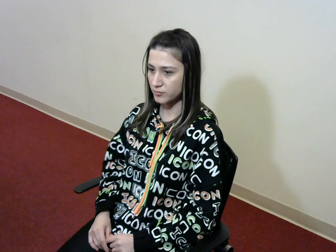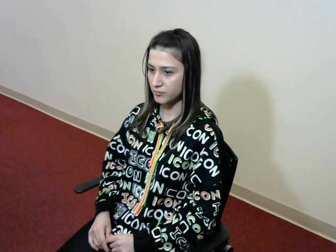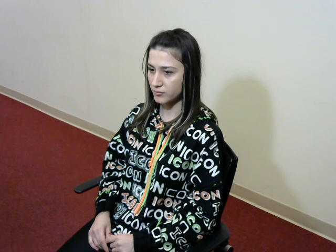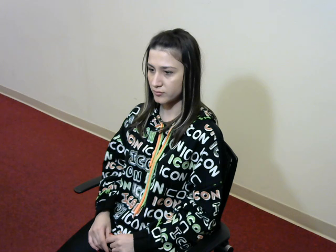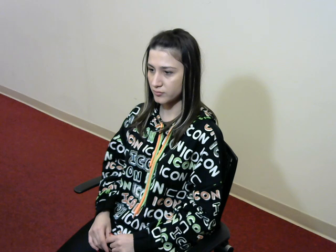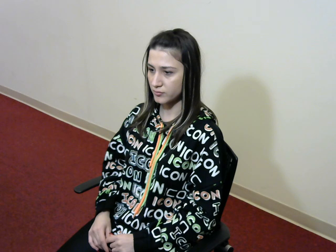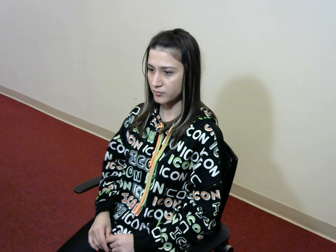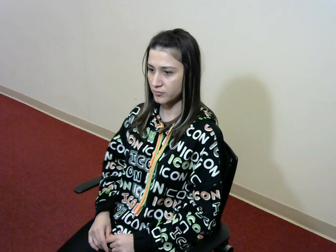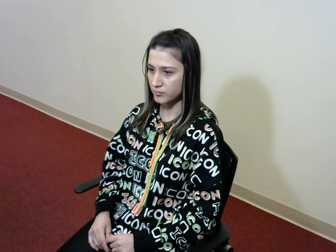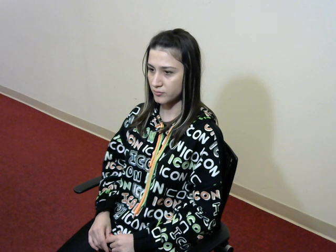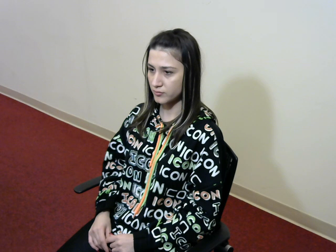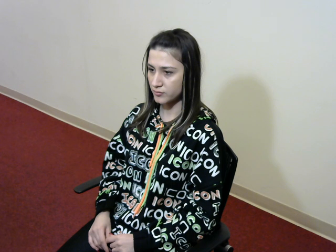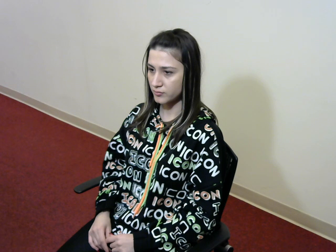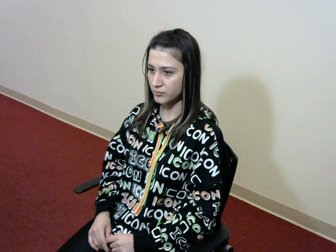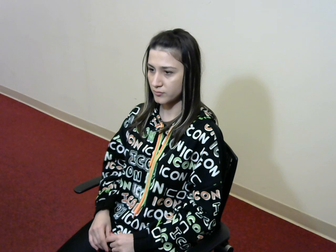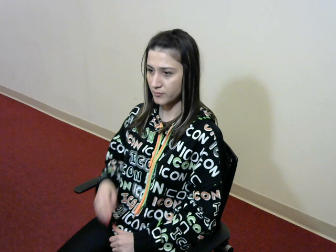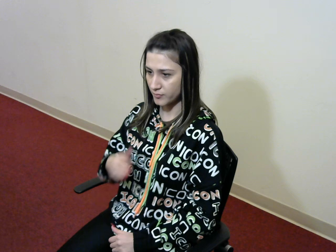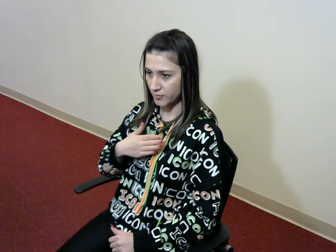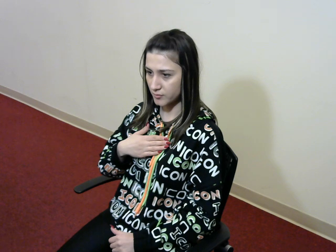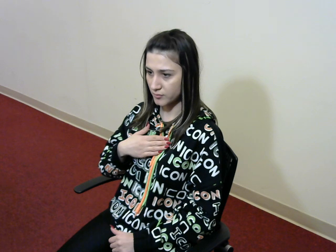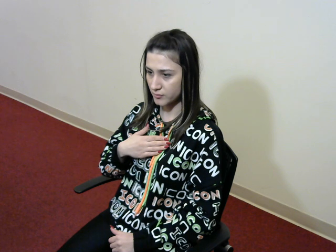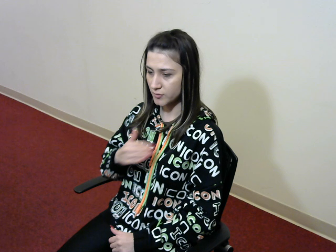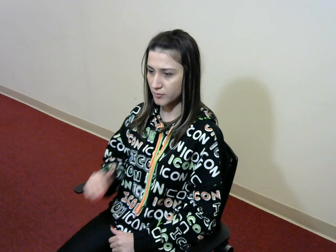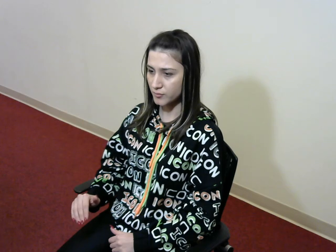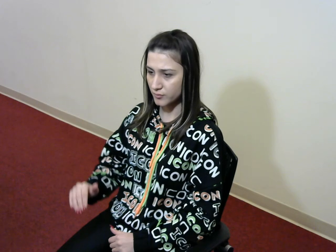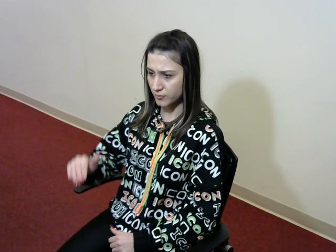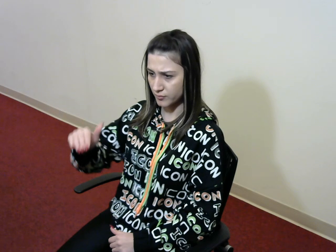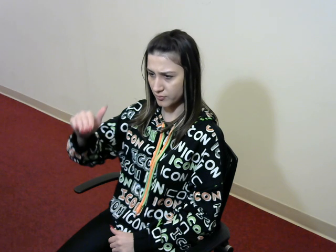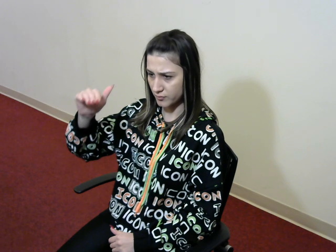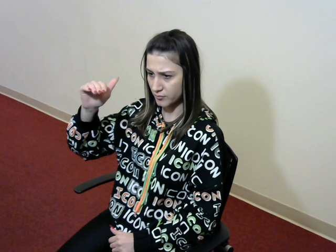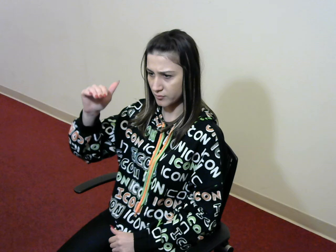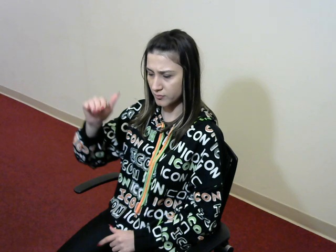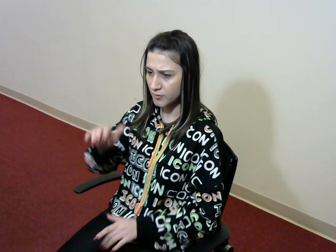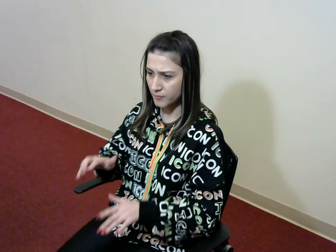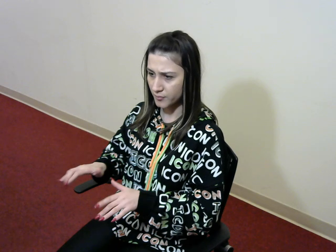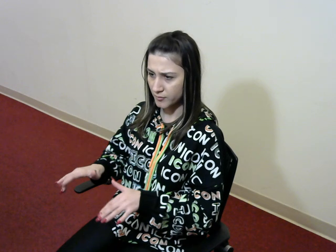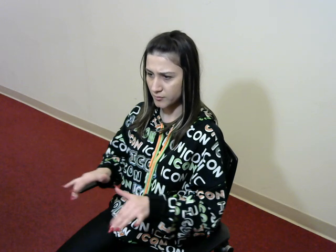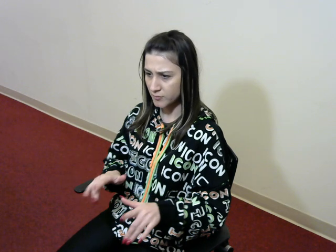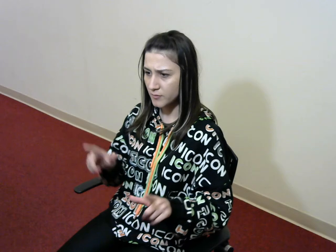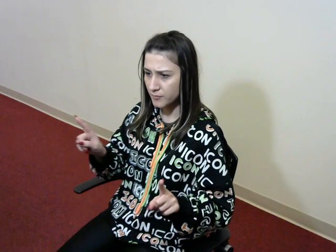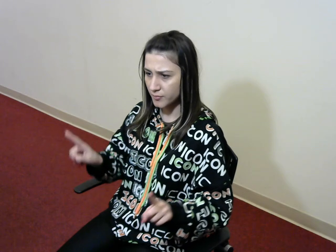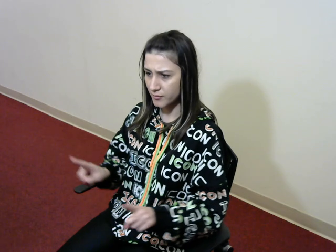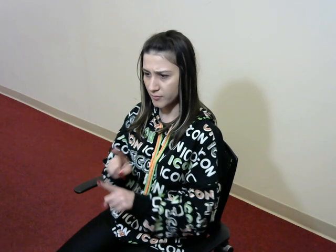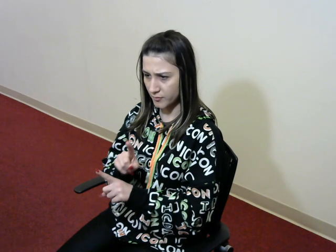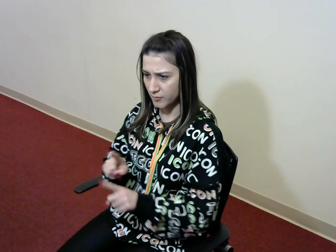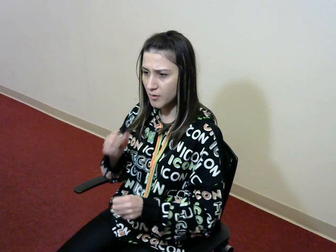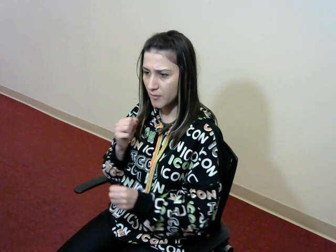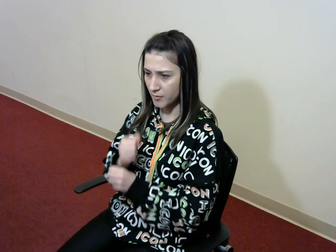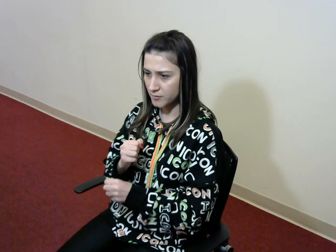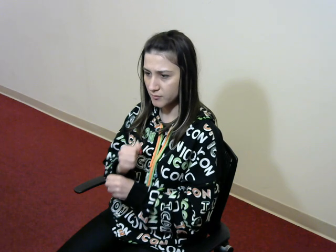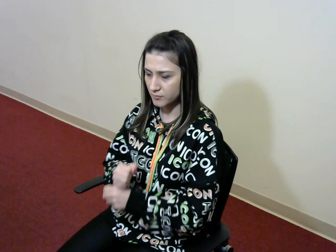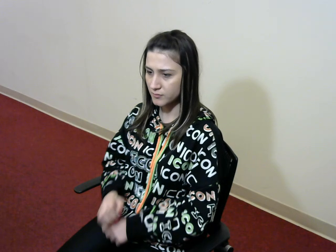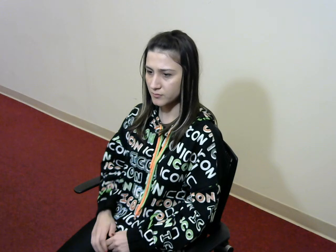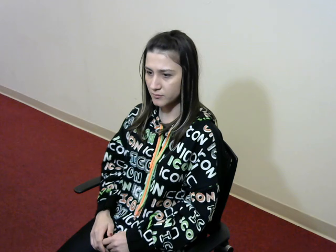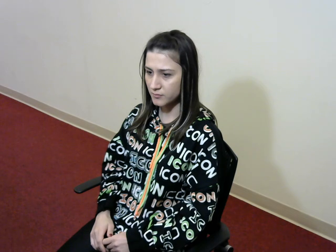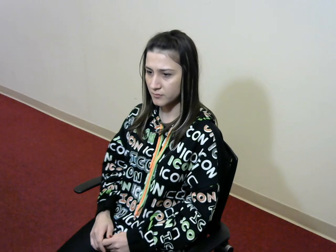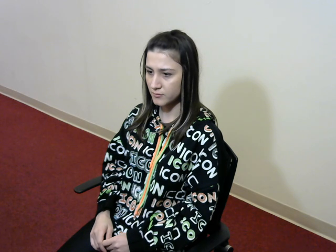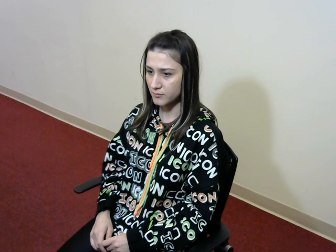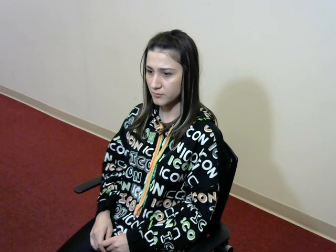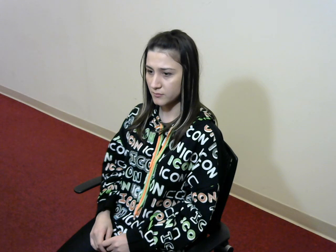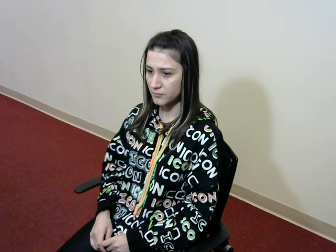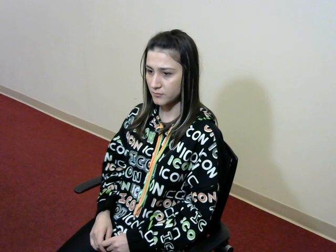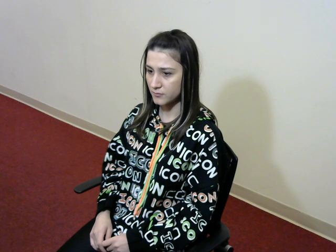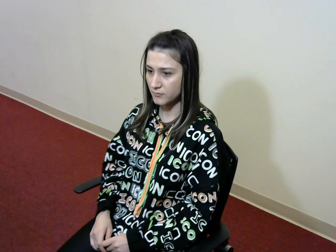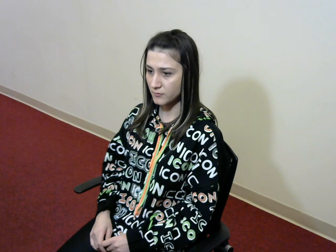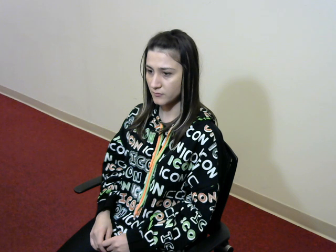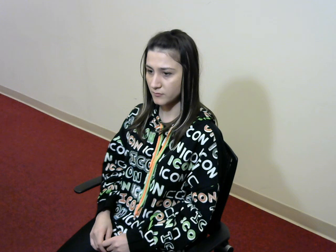Mən uşaq vaxtından pianoda ifa edirəm